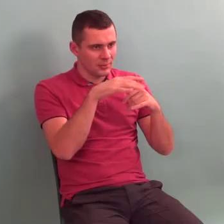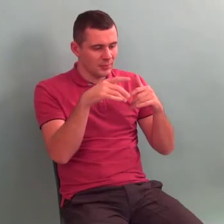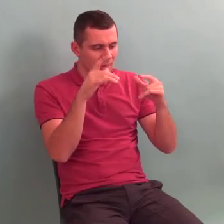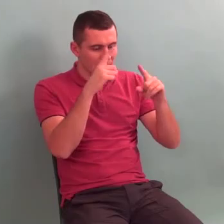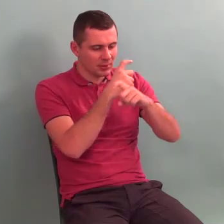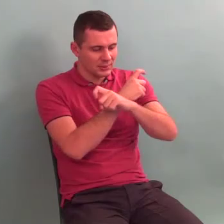Trucizna.